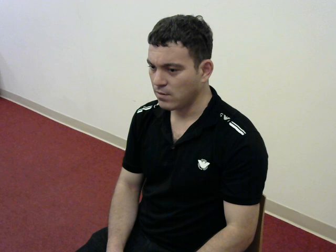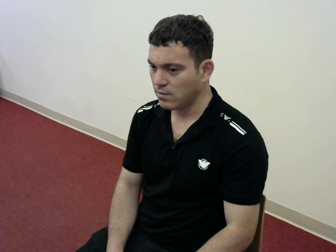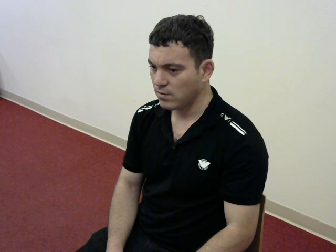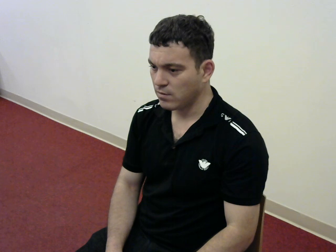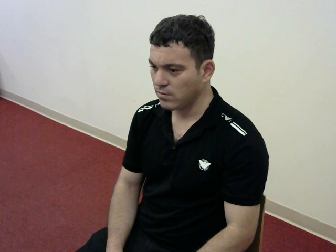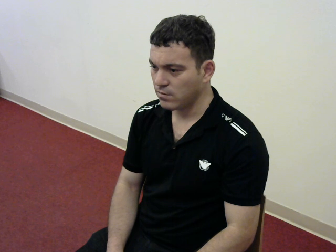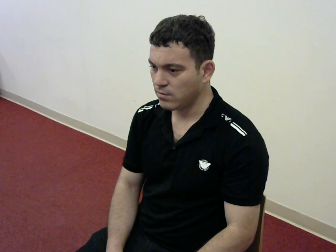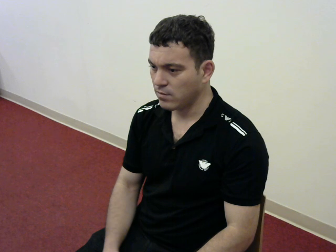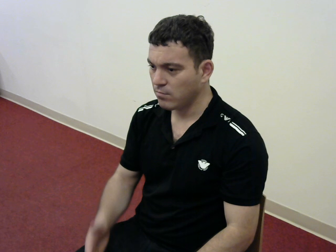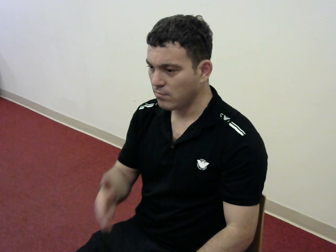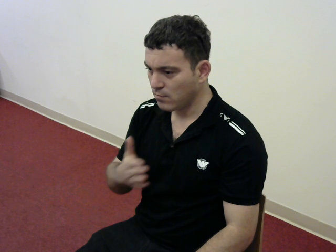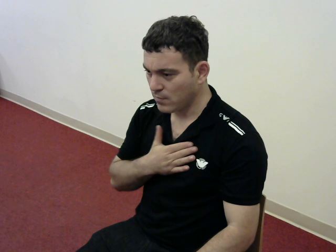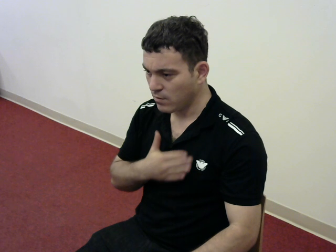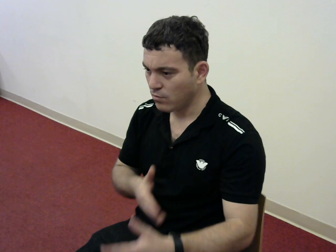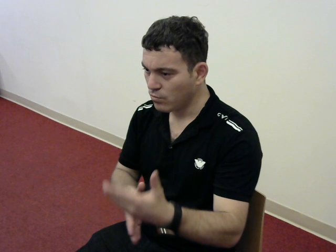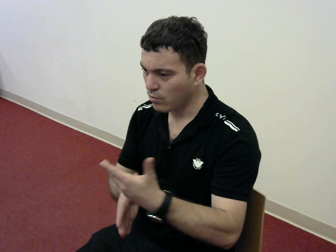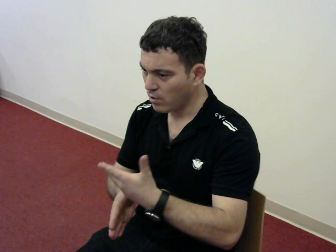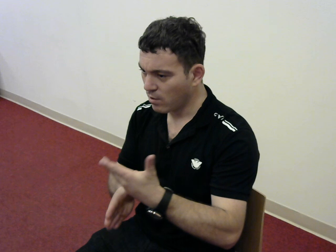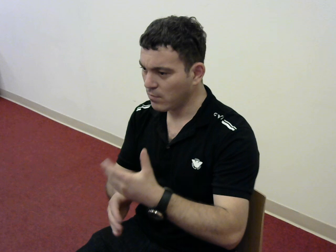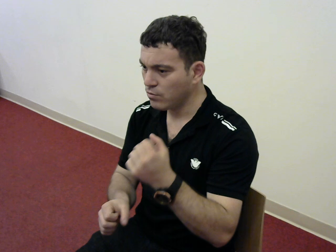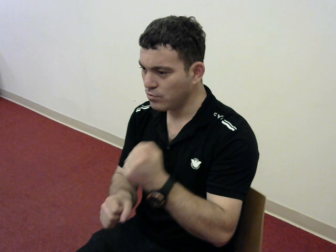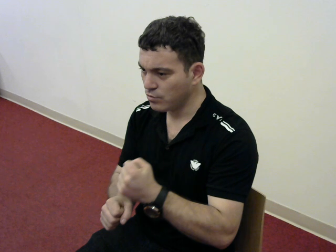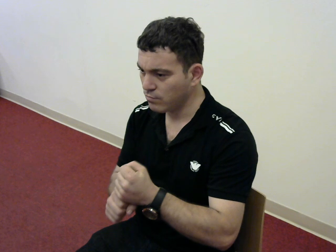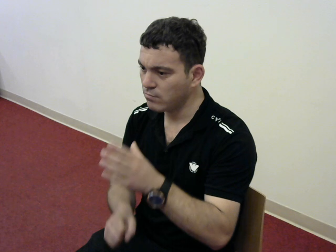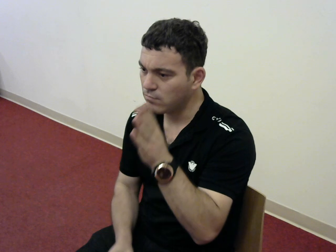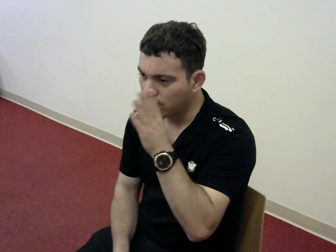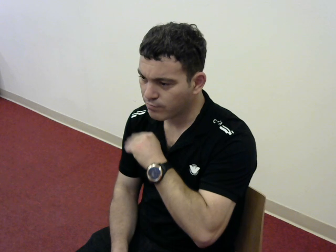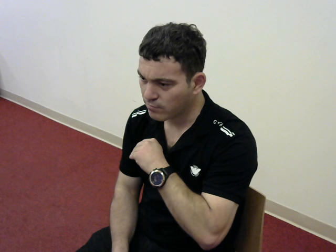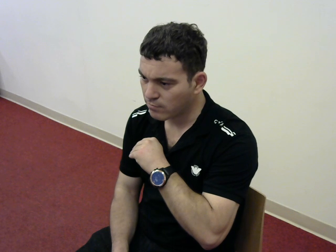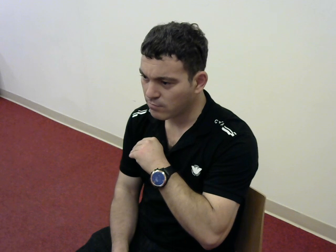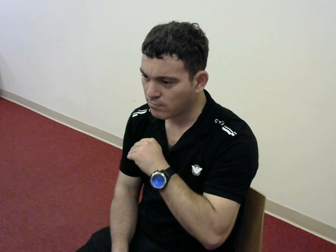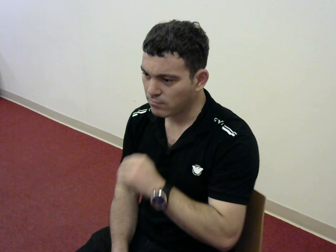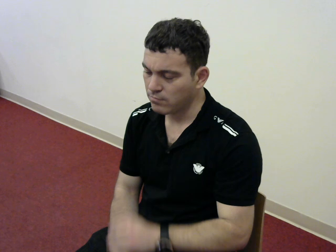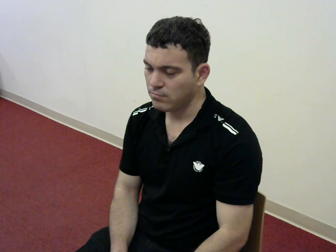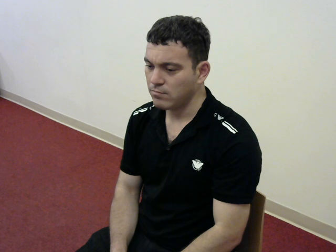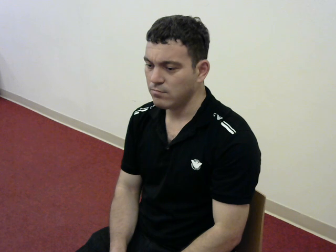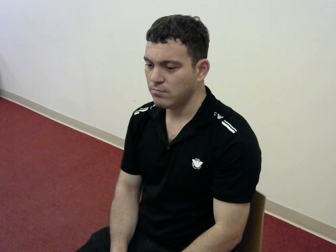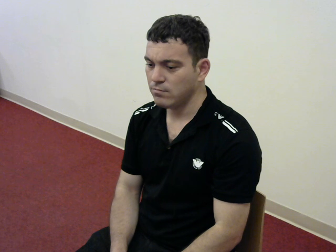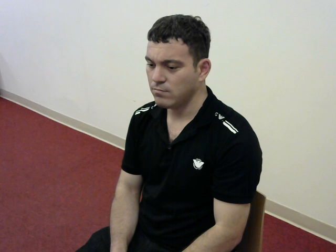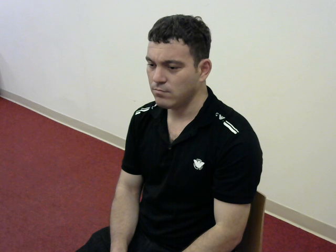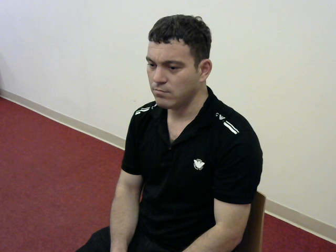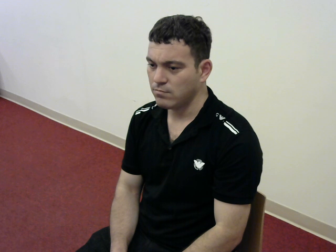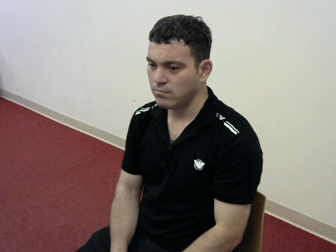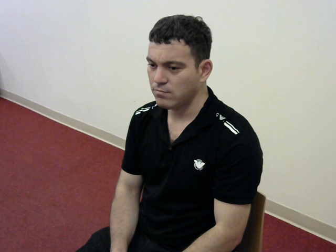Mənə kömək edə bilərsinizmi?